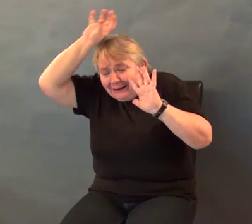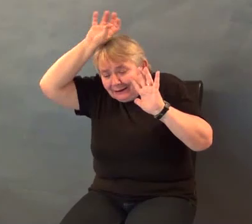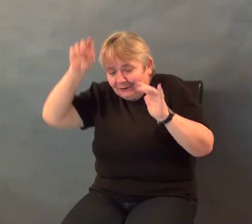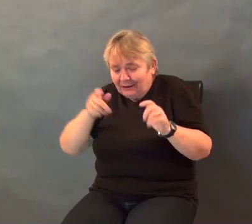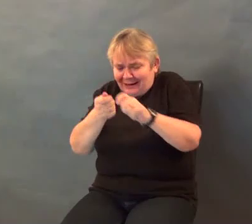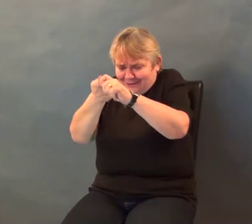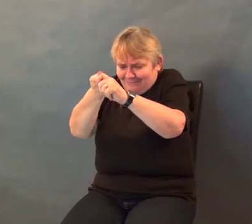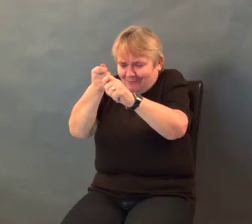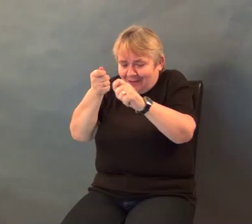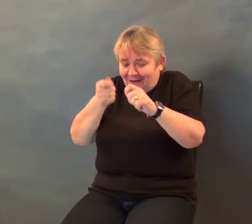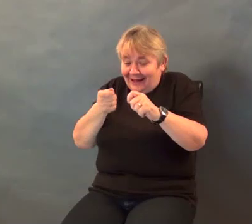Mała Myszka chciała strzelić z łuku.